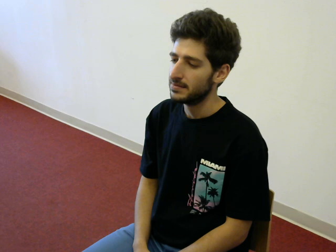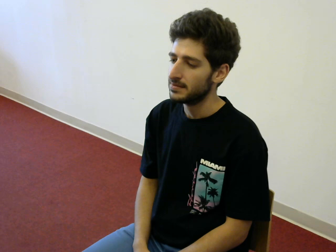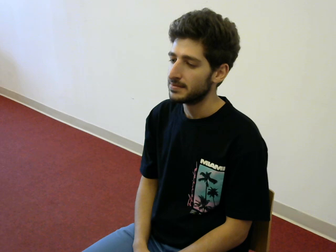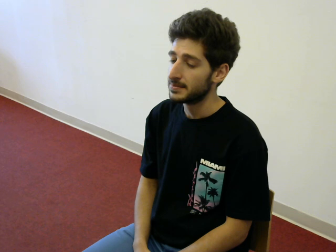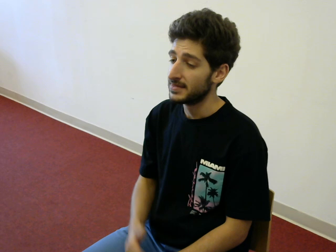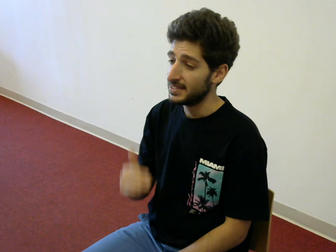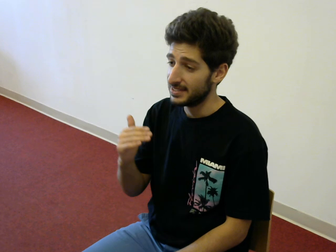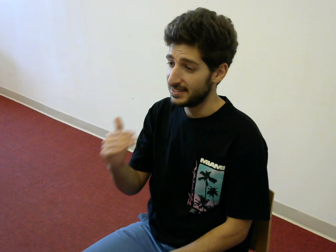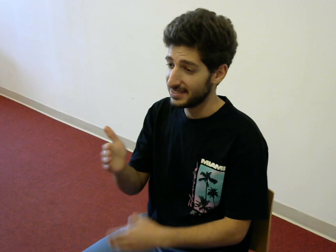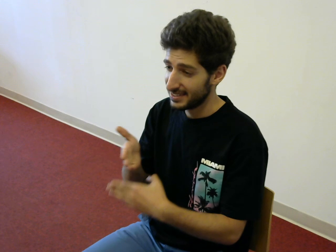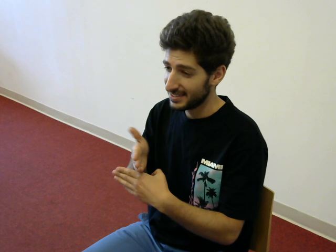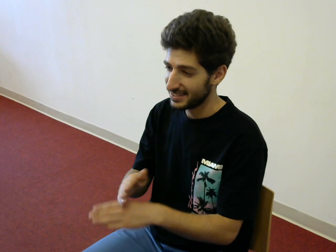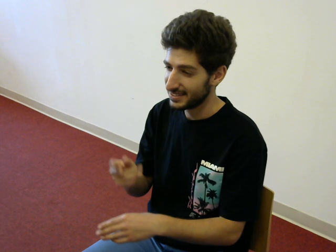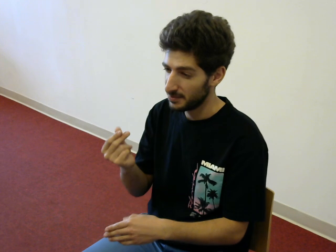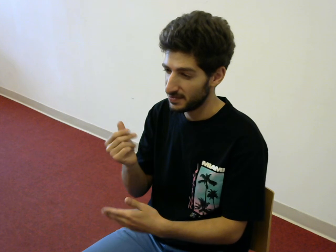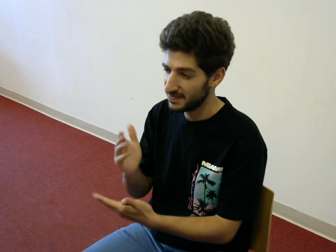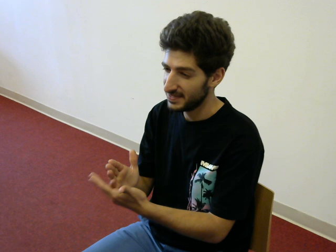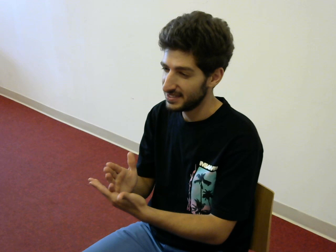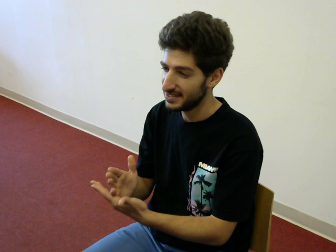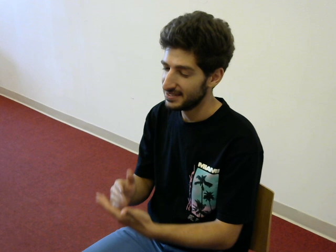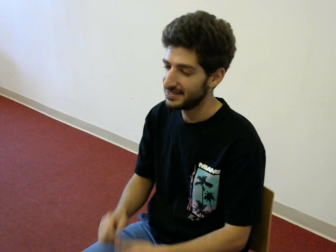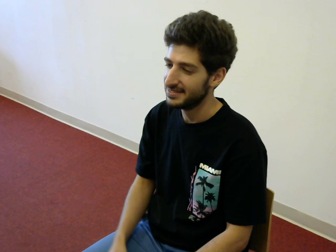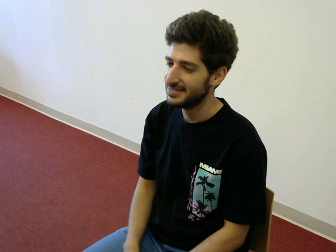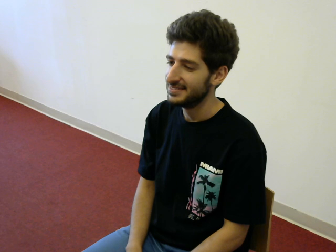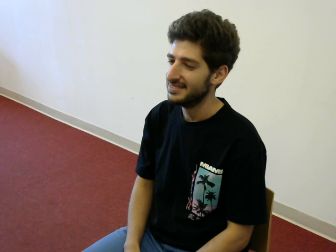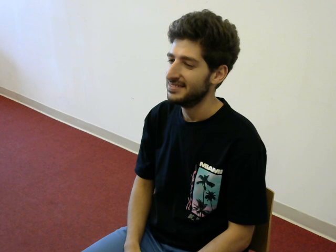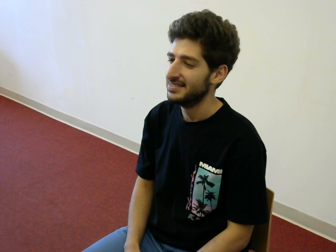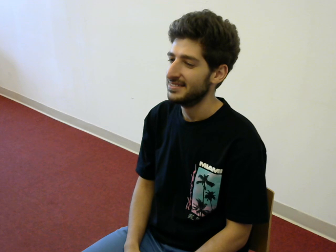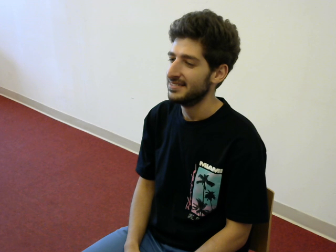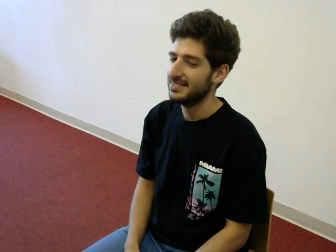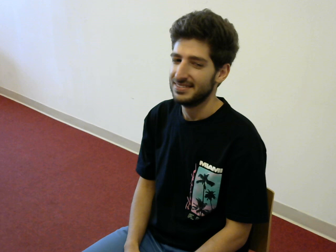Sizdə xırda pul varmı?